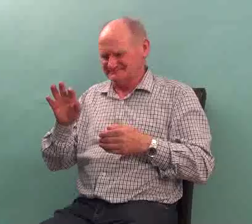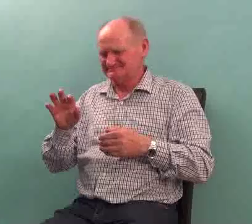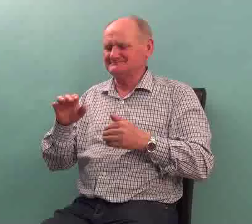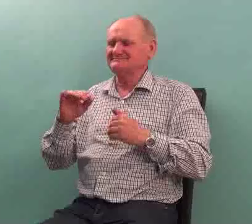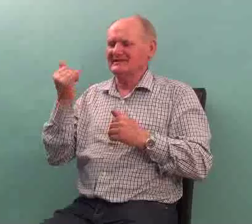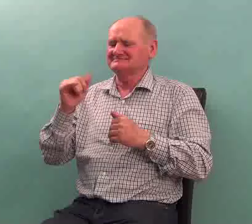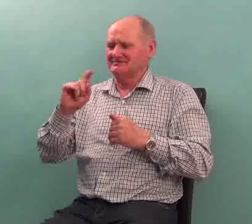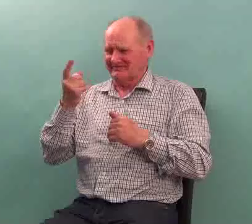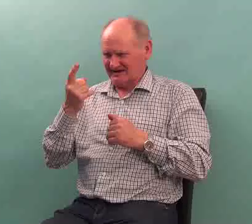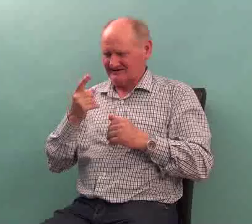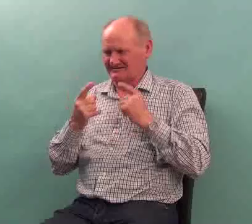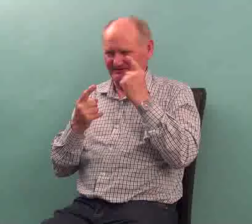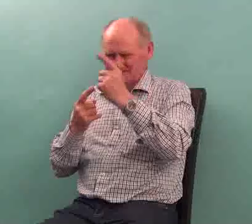Dziecko poszło jako pierwsze.